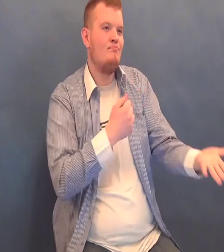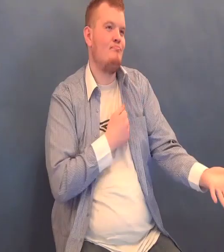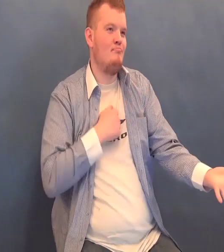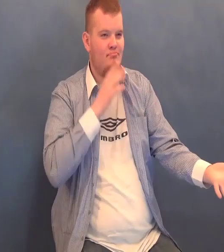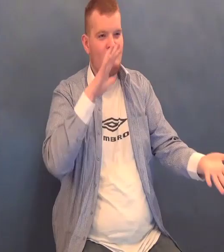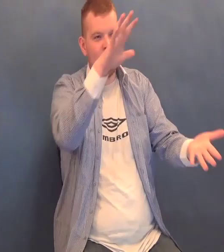Pójdziemy gdzieś.